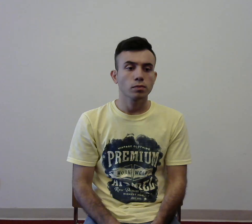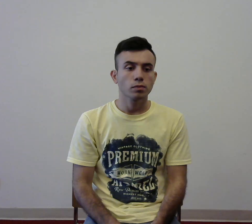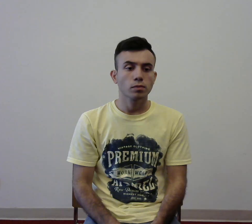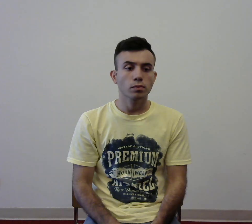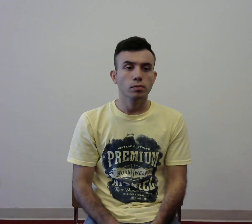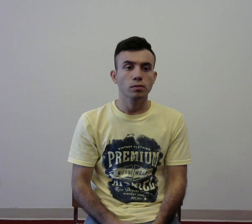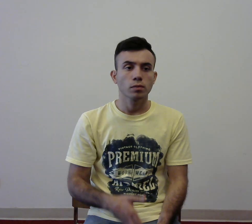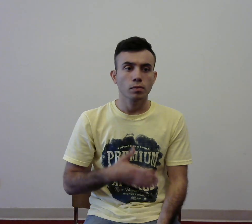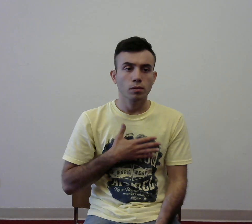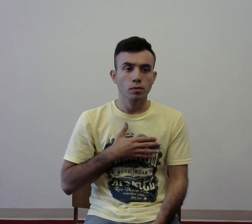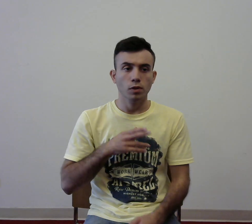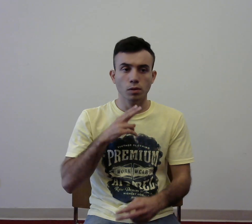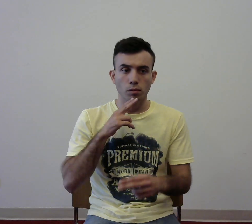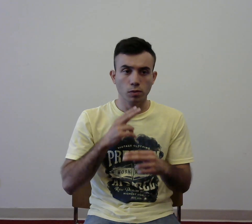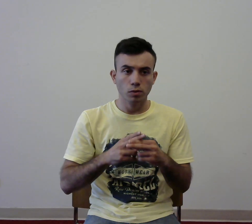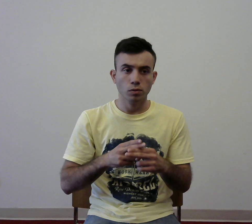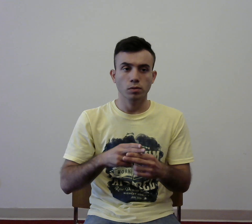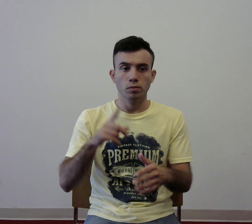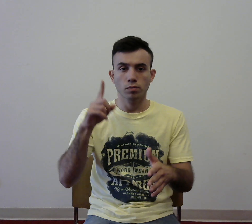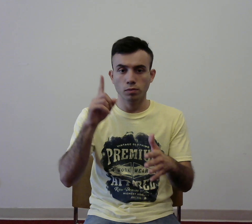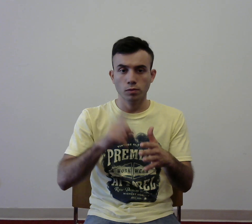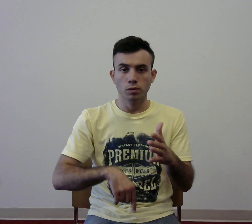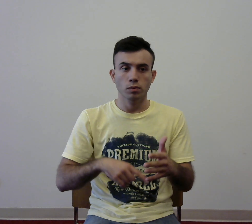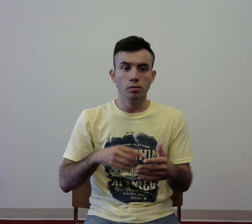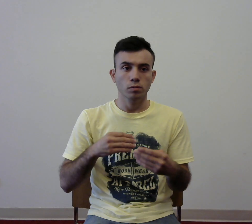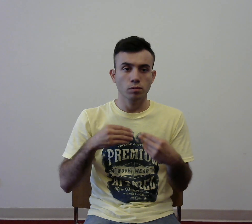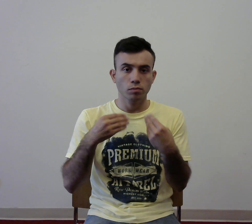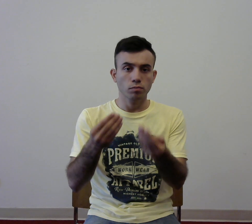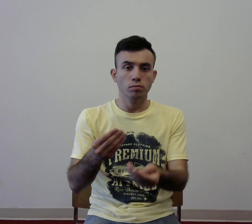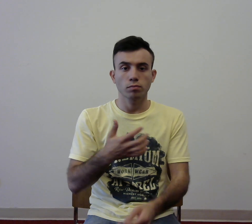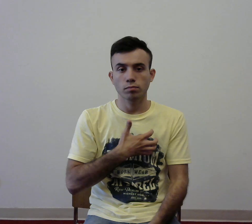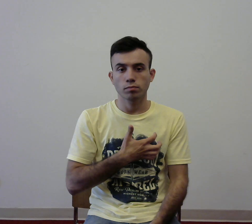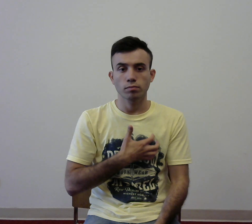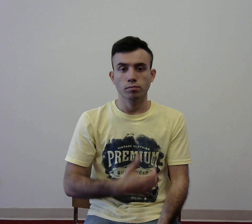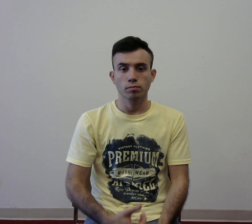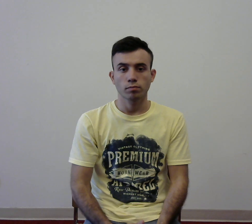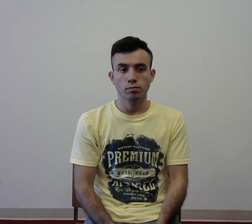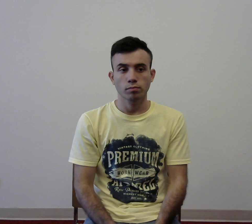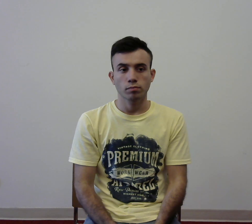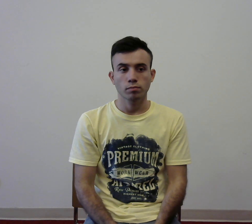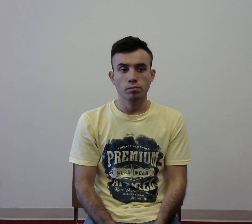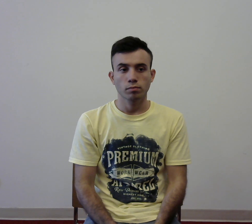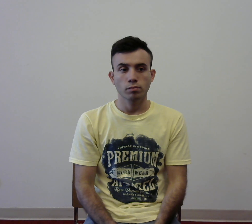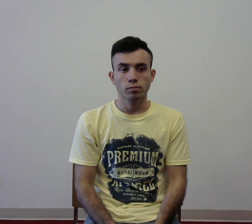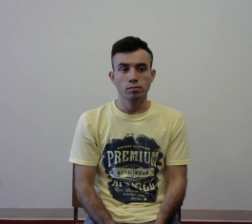Mən bacıma etibarnamə vermək istəyirəm